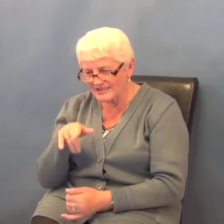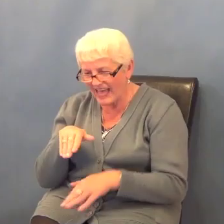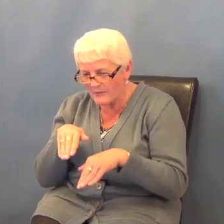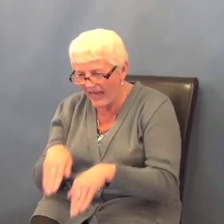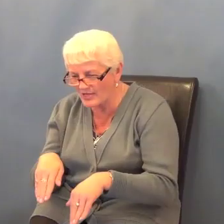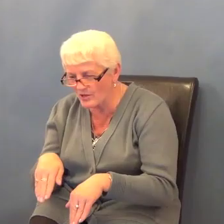Upadł...